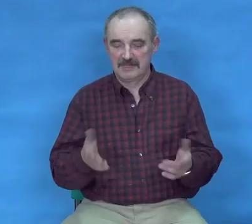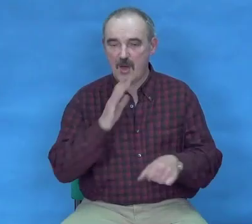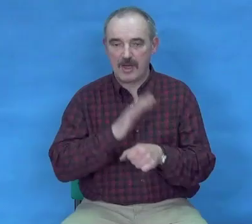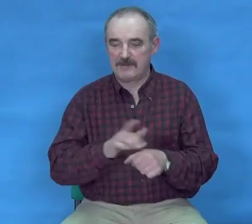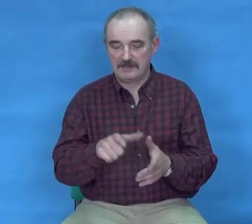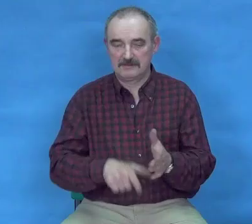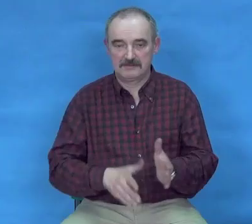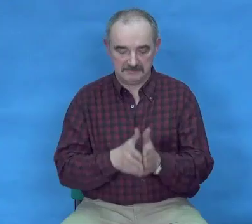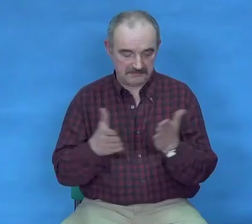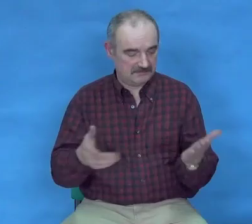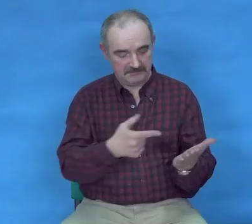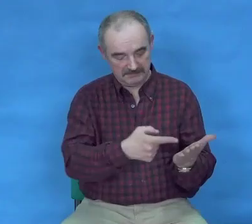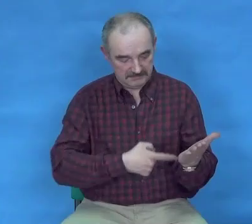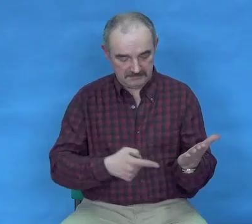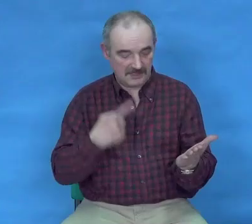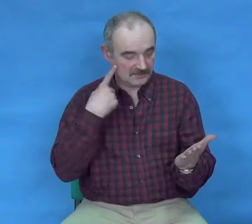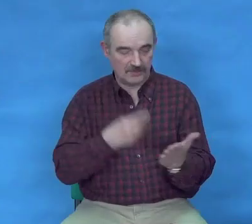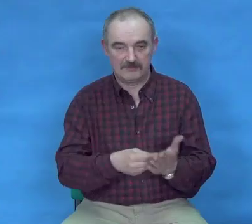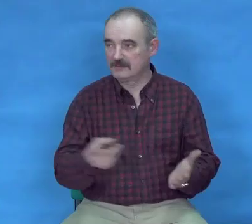Przynoszą menu, żeby można było zamówić dania.